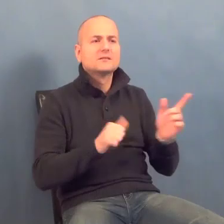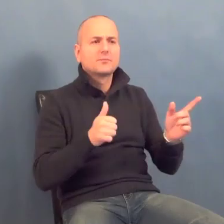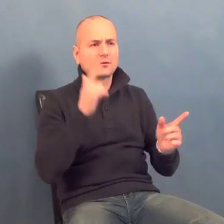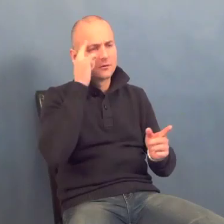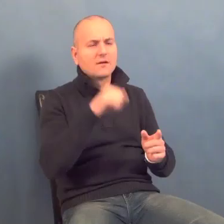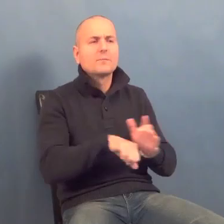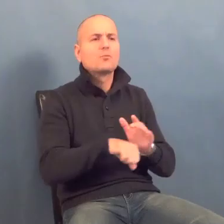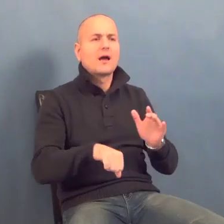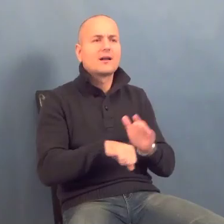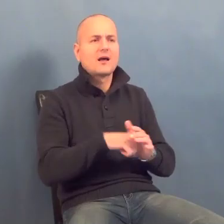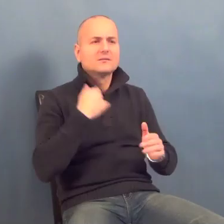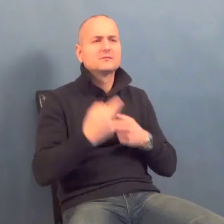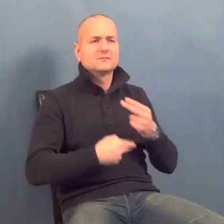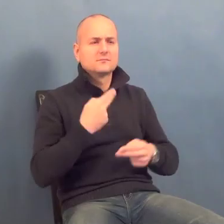Uwielbia grać w piłkę nożną.